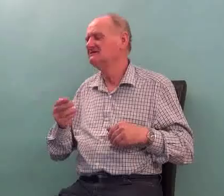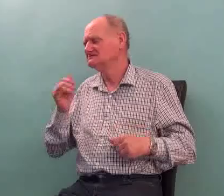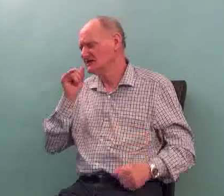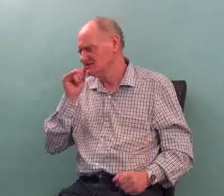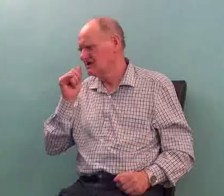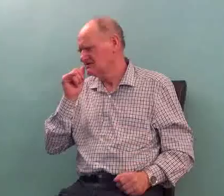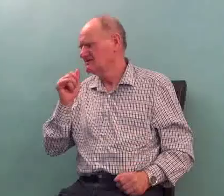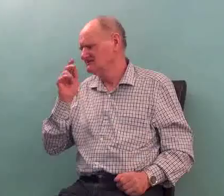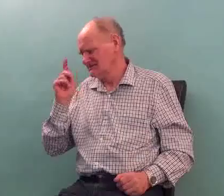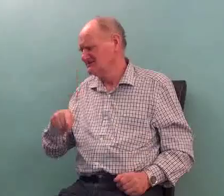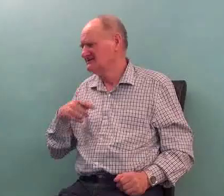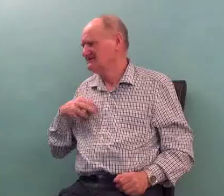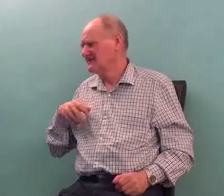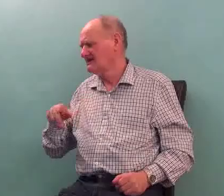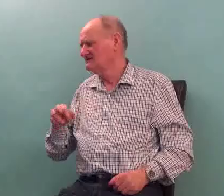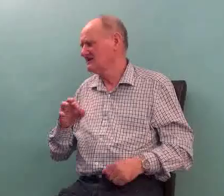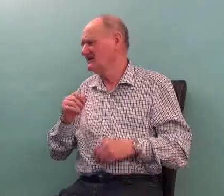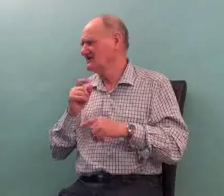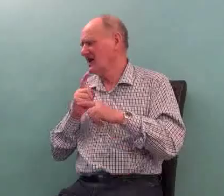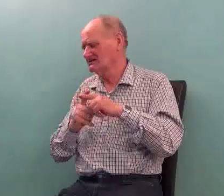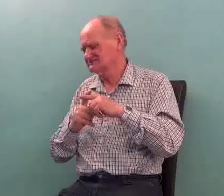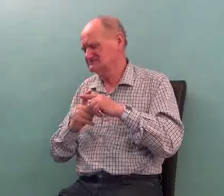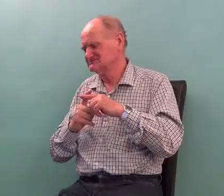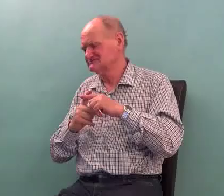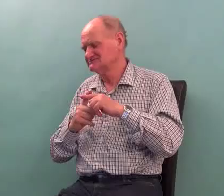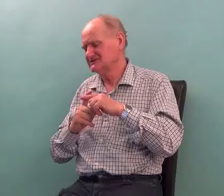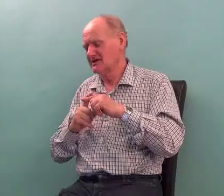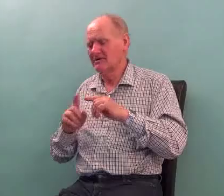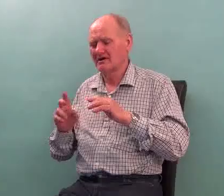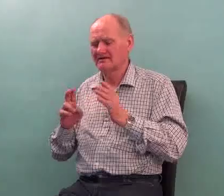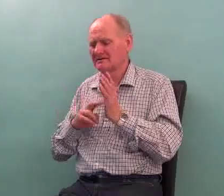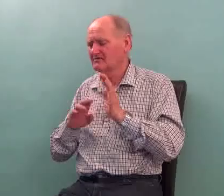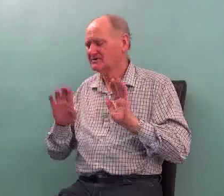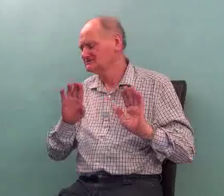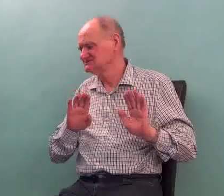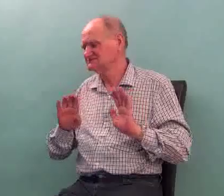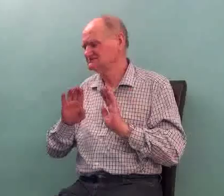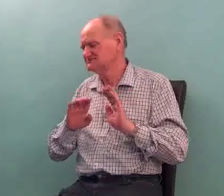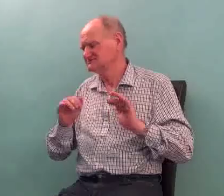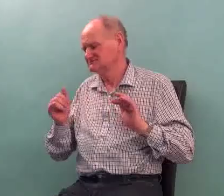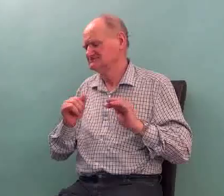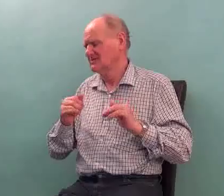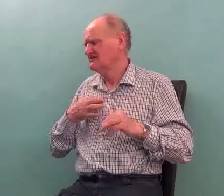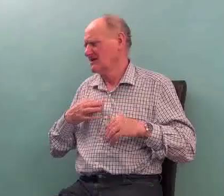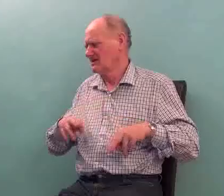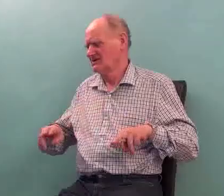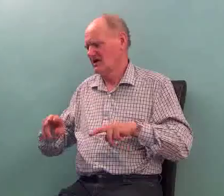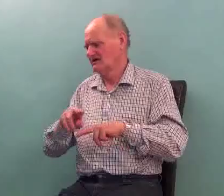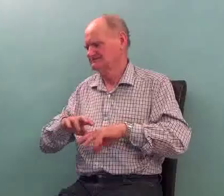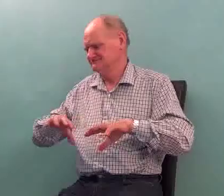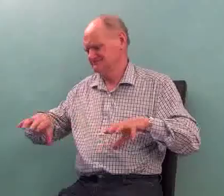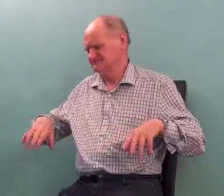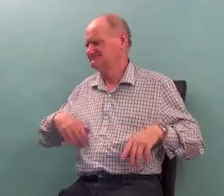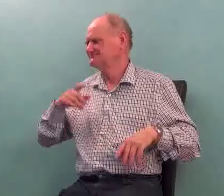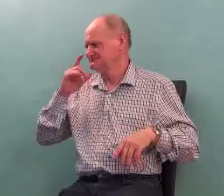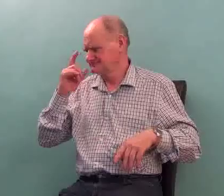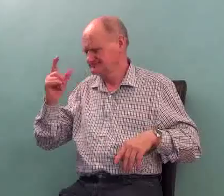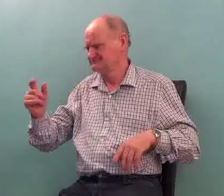Ja codziennie chodzę do kościoła na mszę razem z moją rodziną.